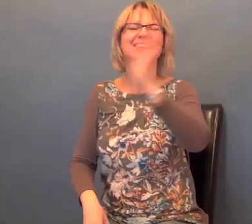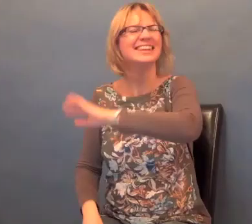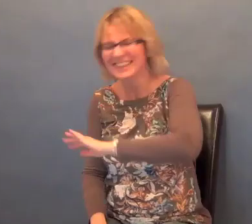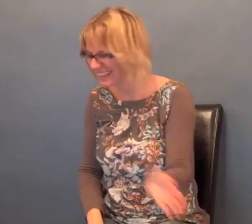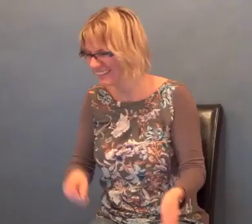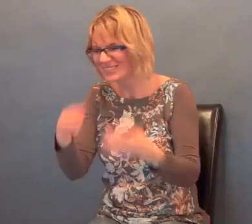Nie.